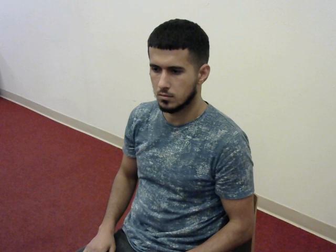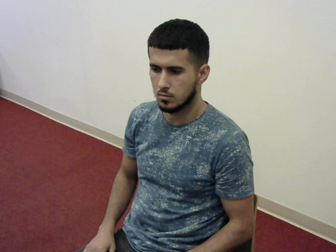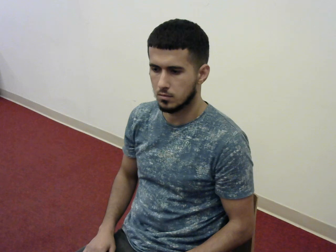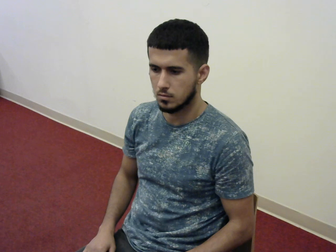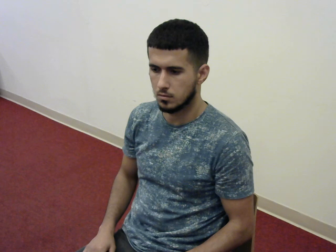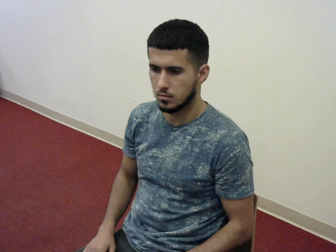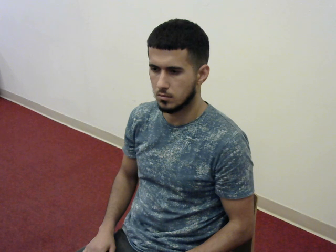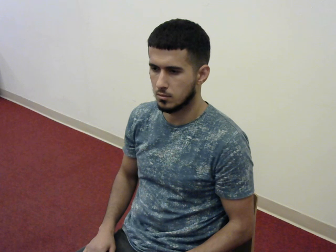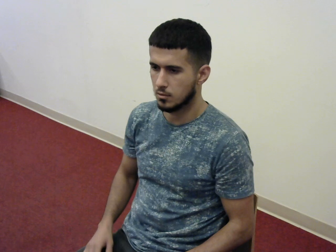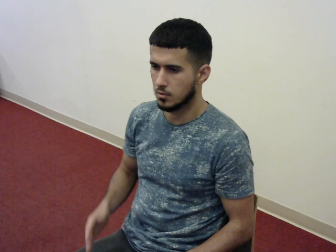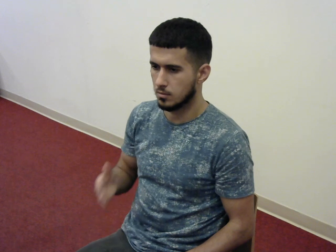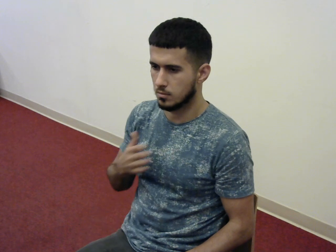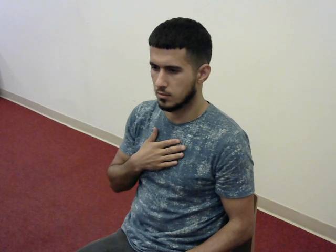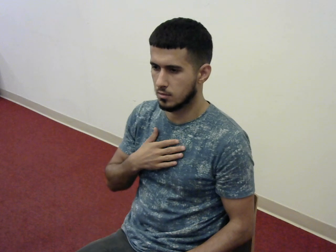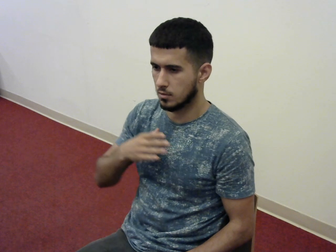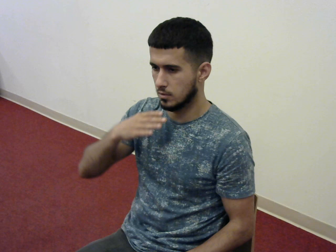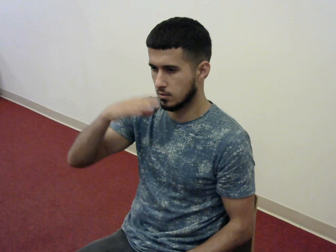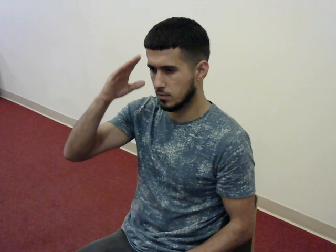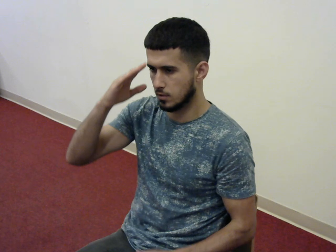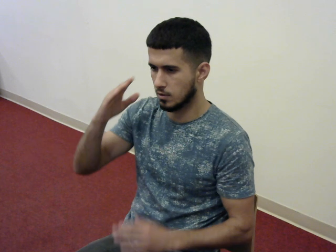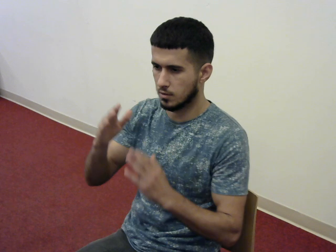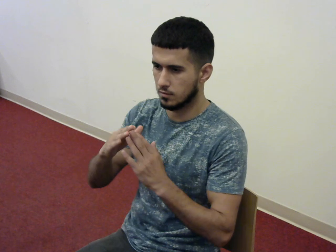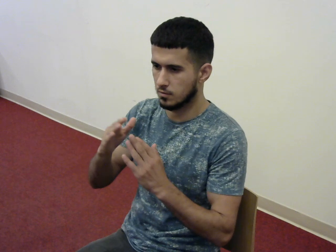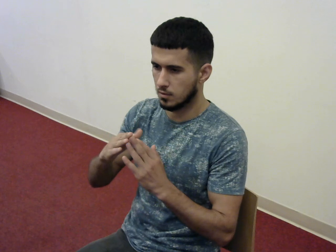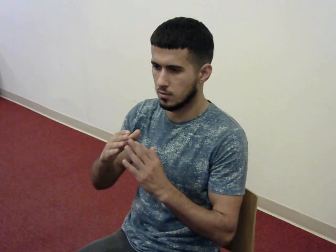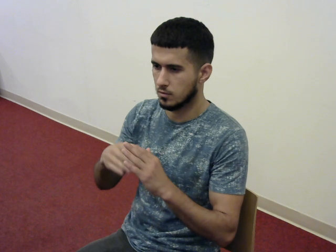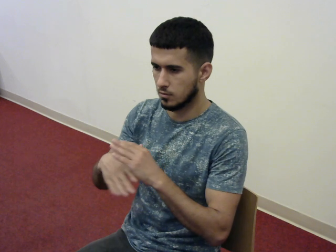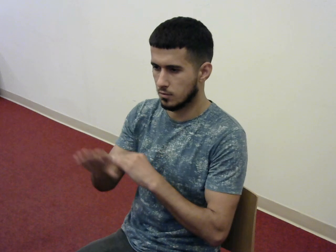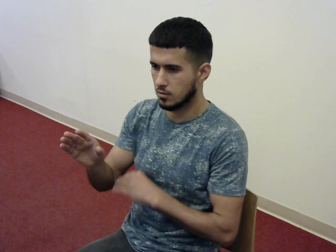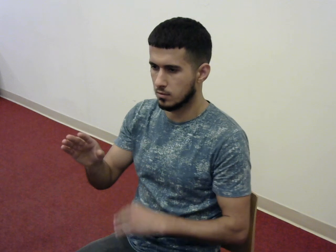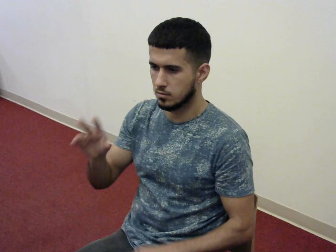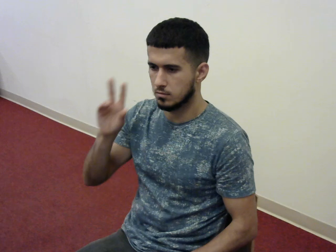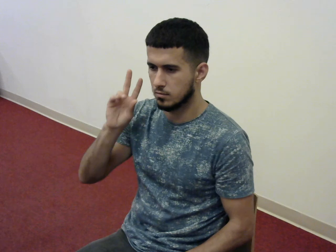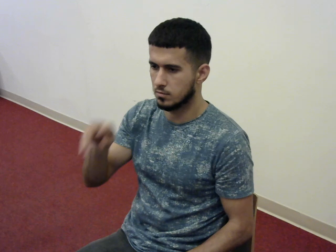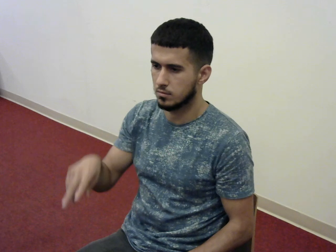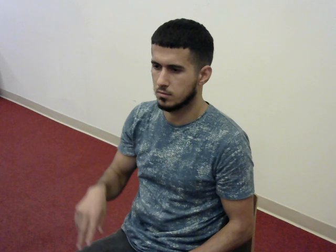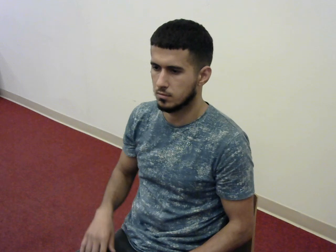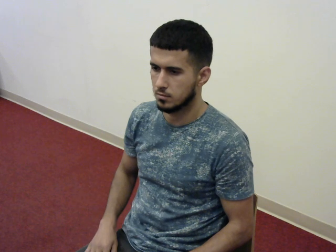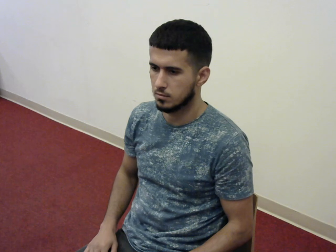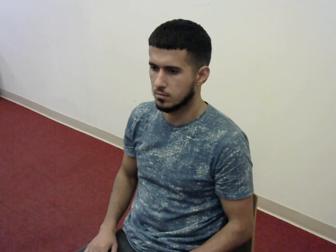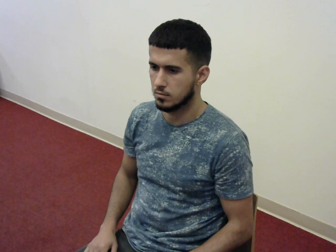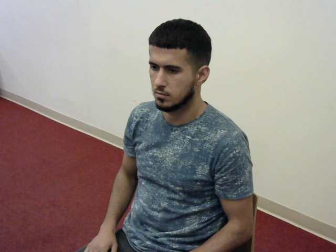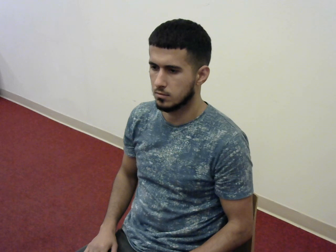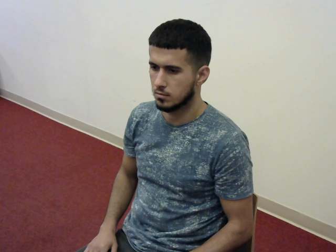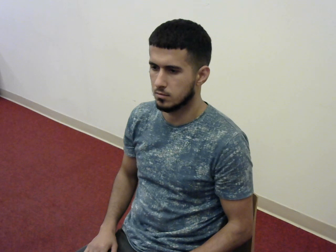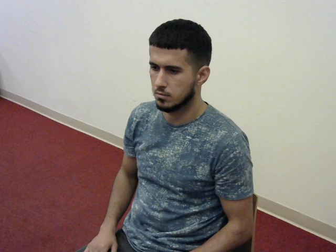Mənim atam evdən çıxa bilmir